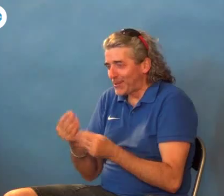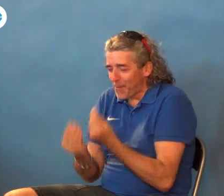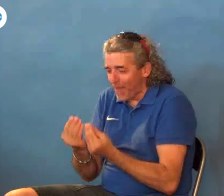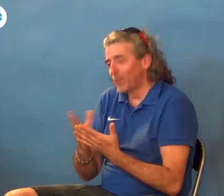Już kończą, już dość.